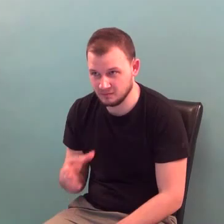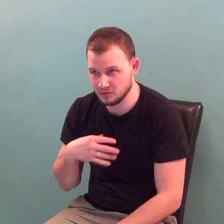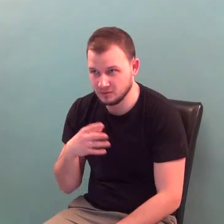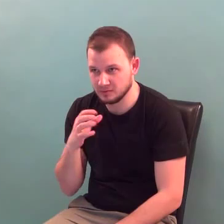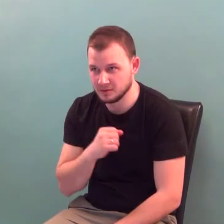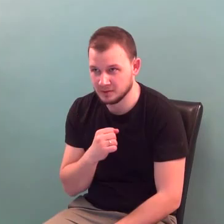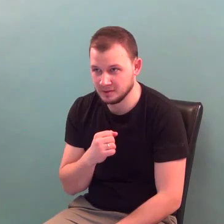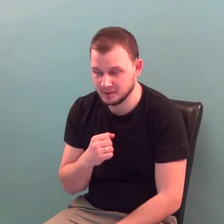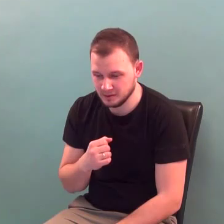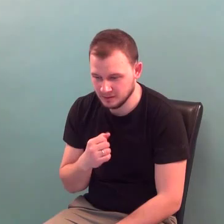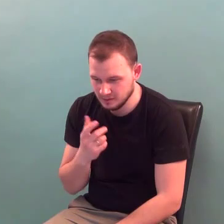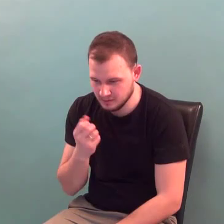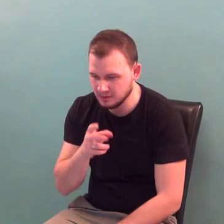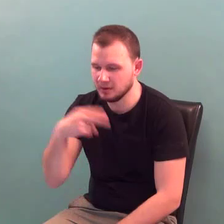Jesteś wolny wieczorem?